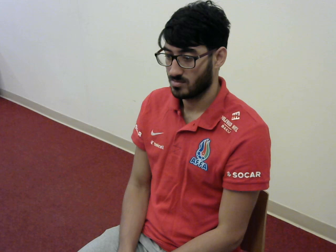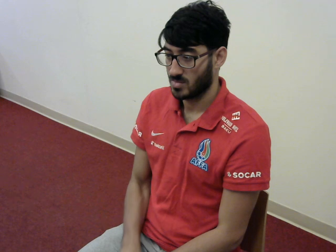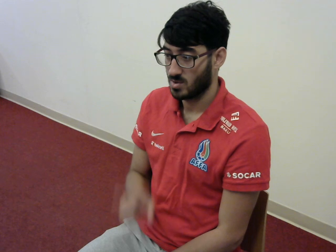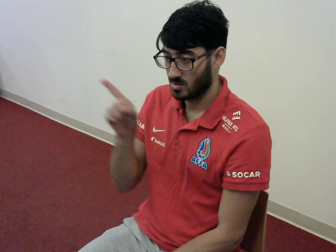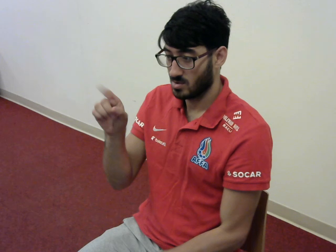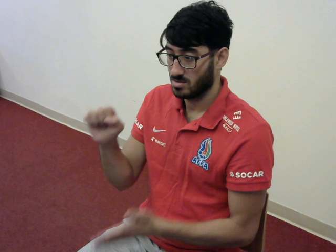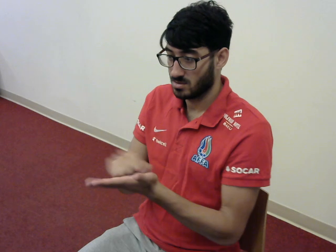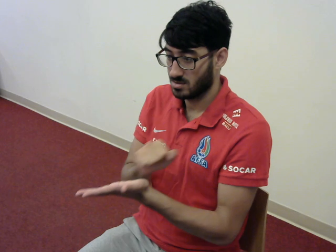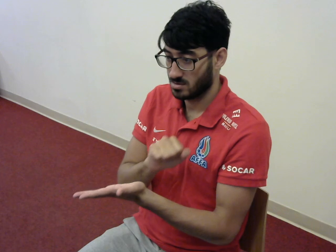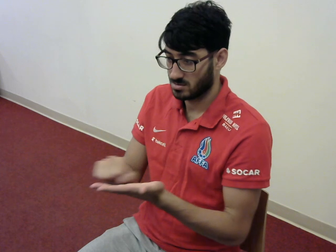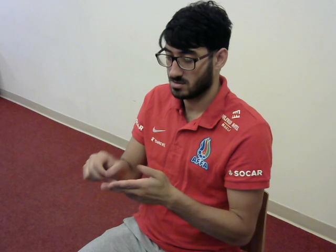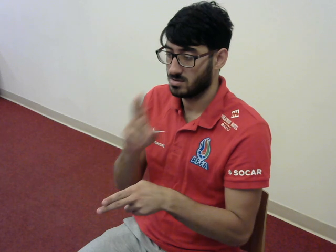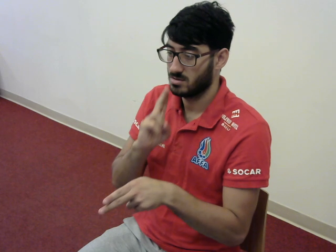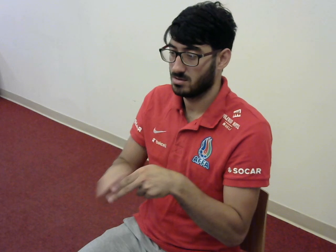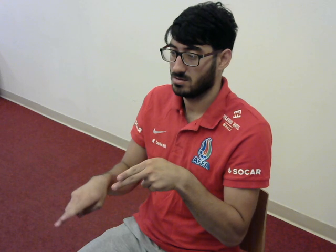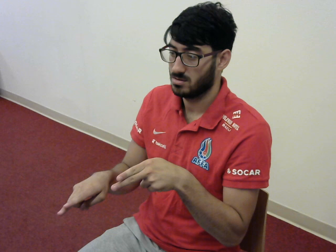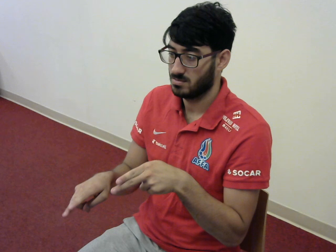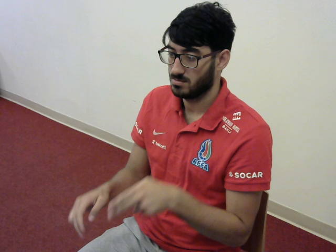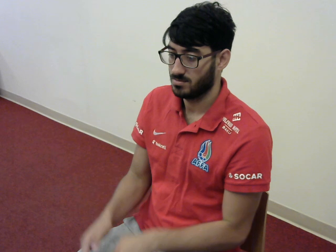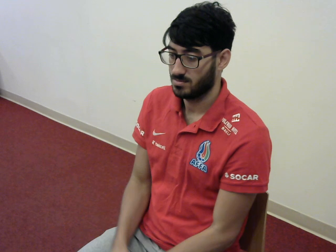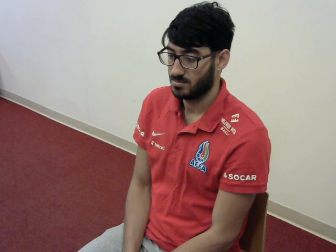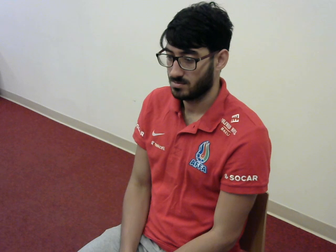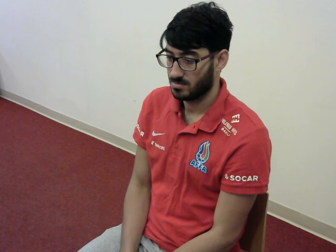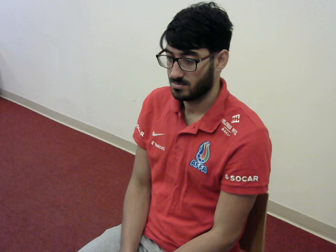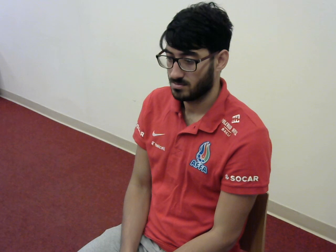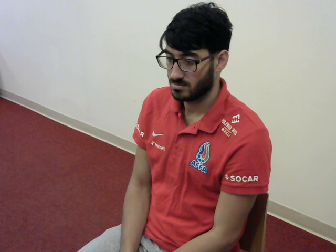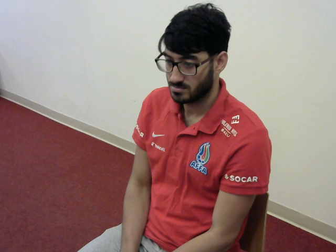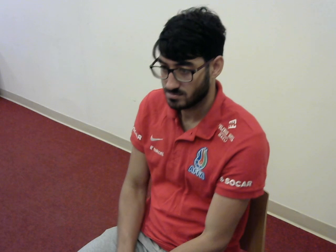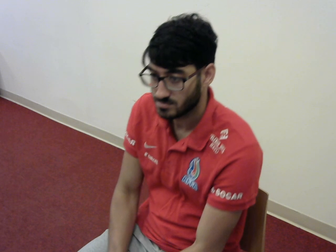O sənədlərini itirib